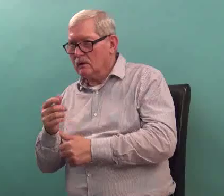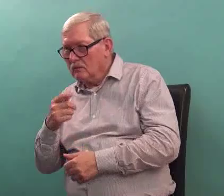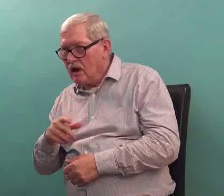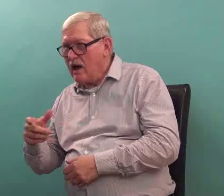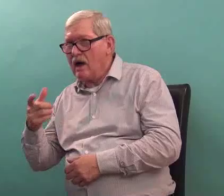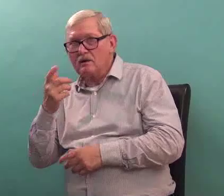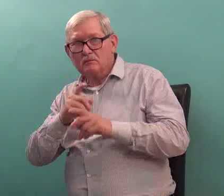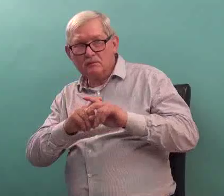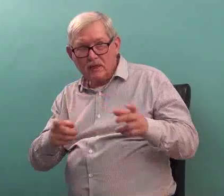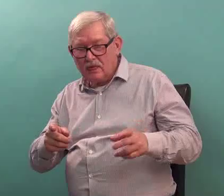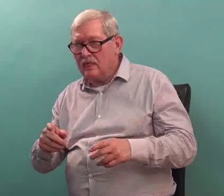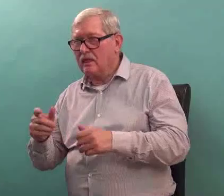Policjant orientuje się, że chłopiec rozwalał szyby.